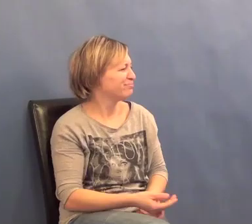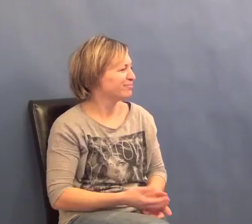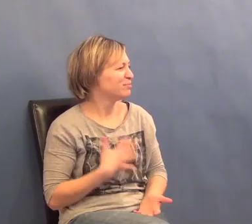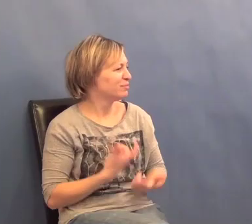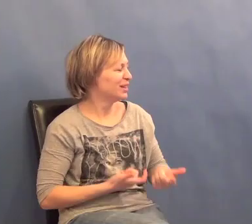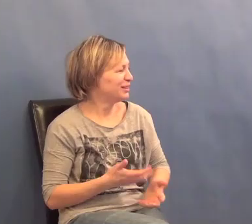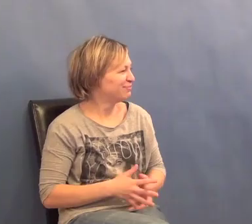Co mam zrobić?